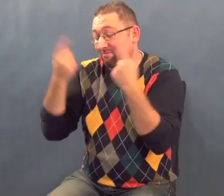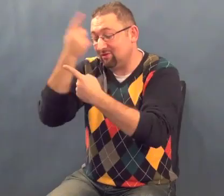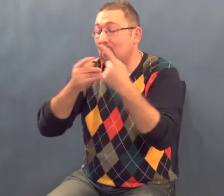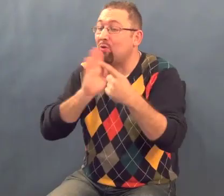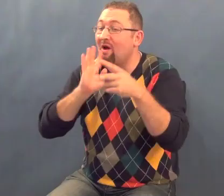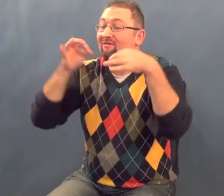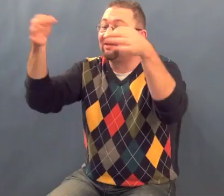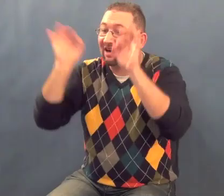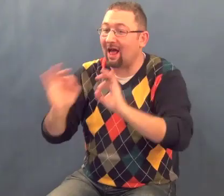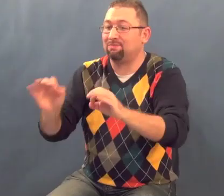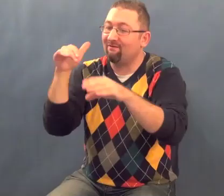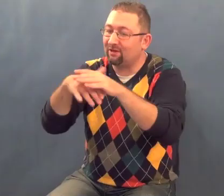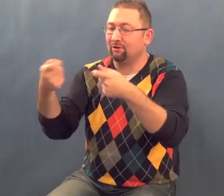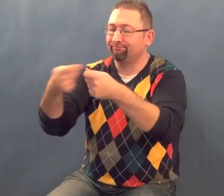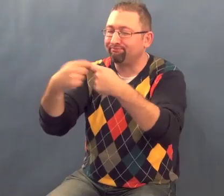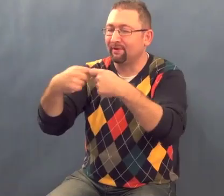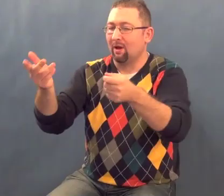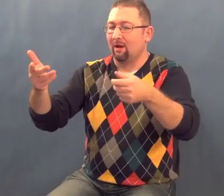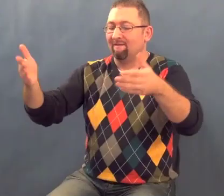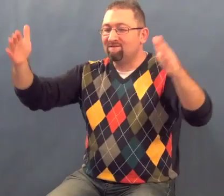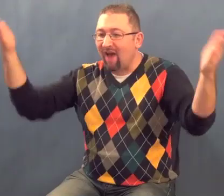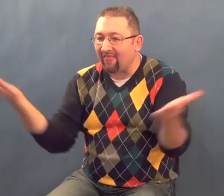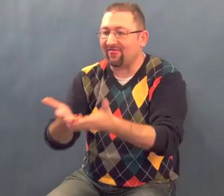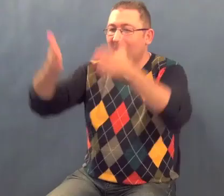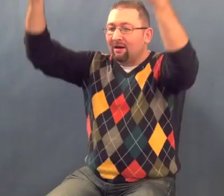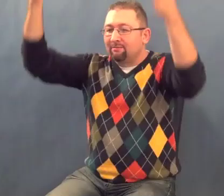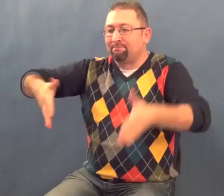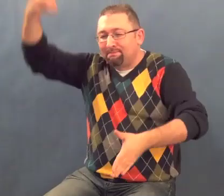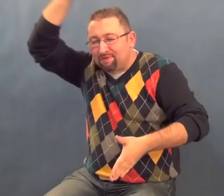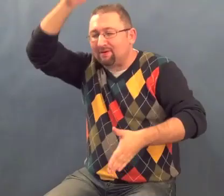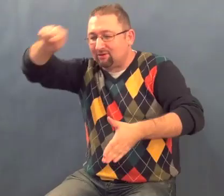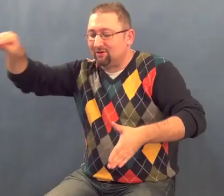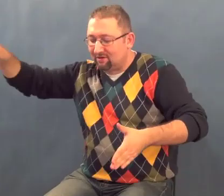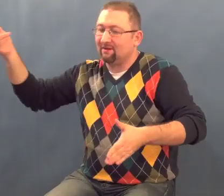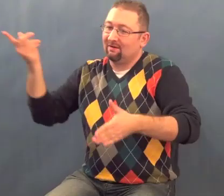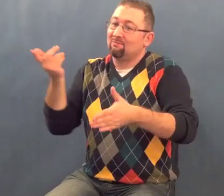Myślę, że to chyba w sklepie, gdzie sprzedają wanny, kabiny prysznicowe i tym podobne.